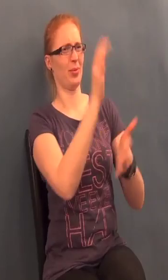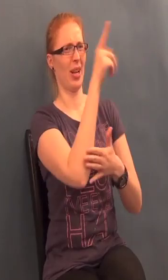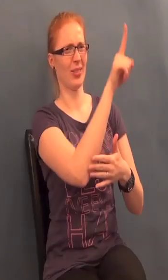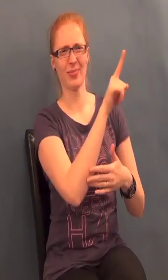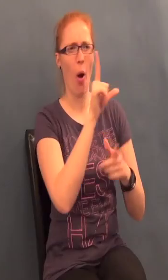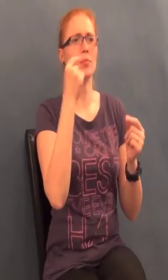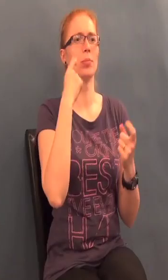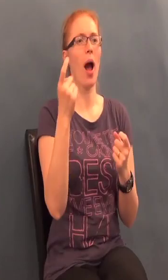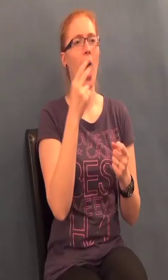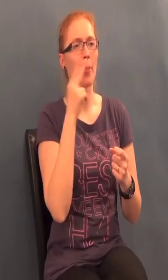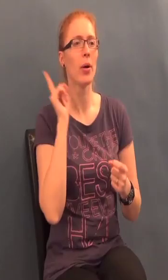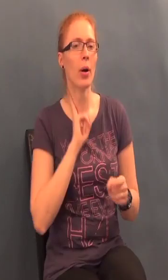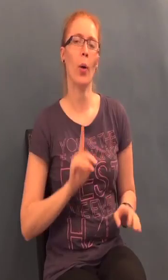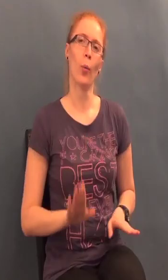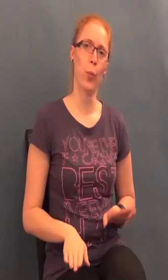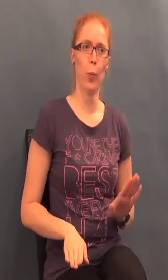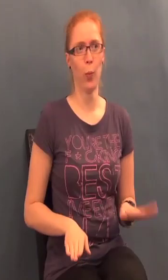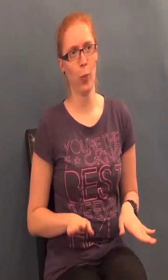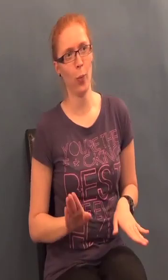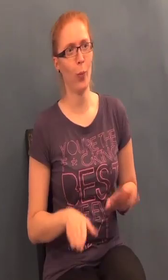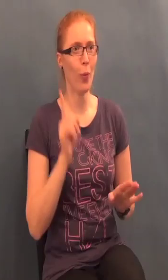Zauważa Chaplina, który spaceruje obok, pogwizdując.